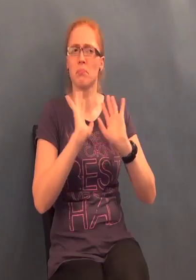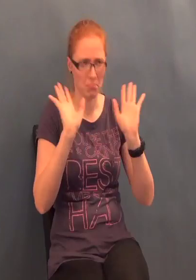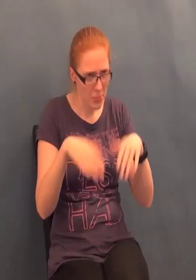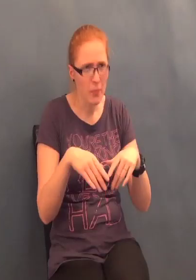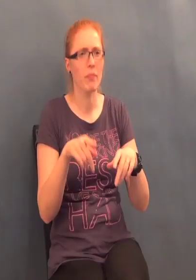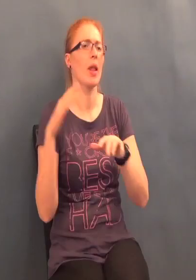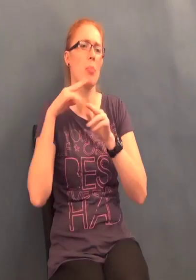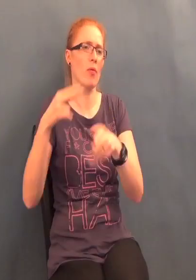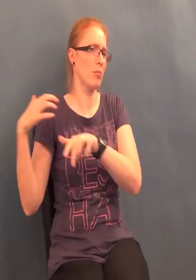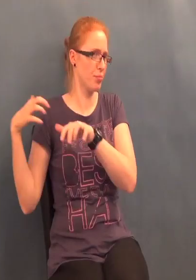Wszyscy wracają.